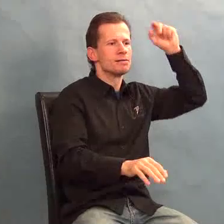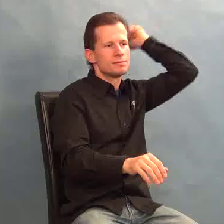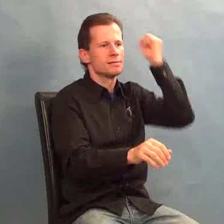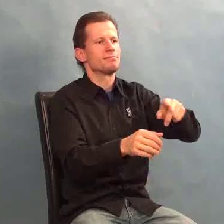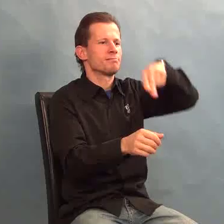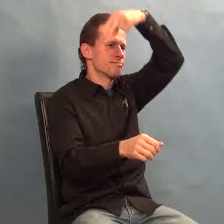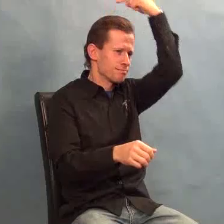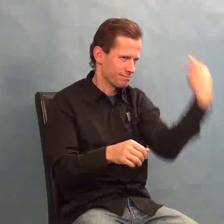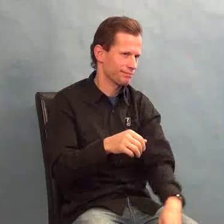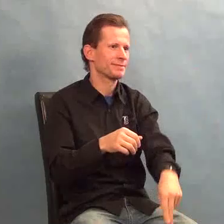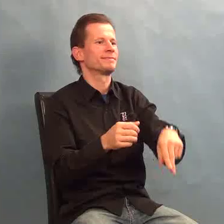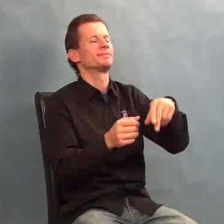Kot się przewrócił i spadł.